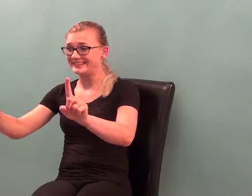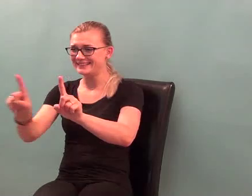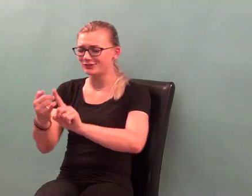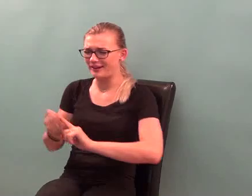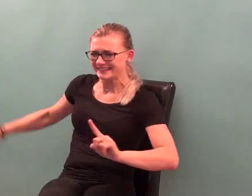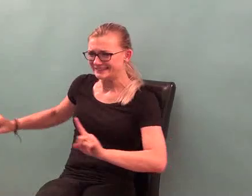Odgania go nogą.